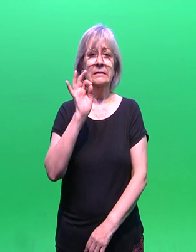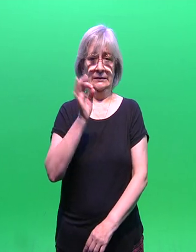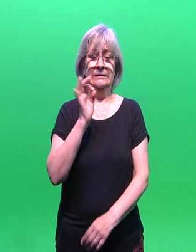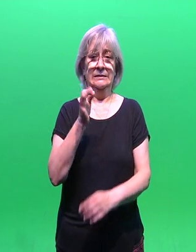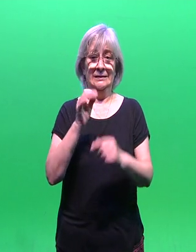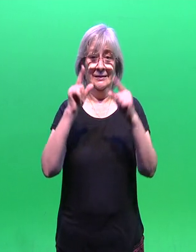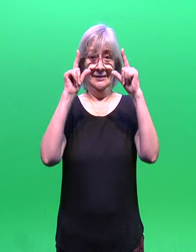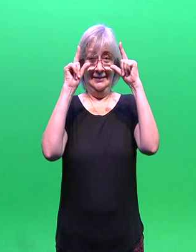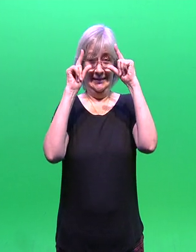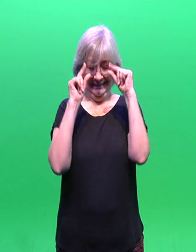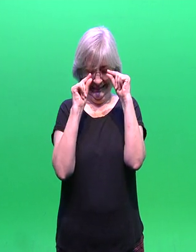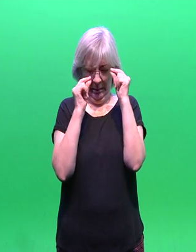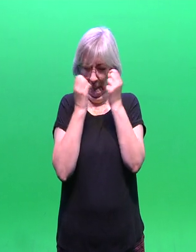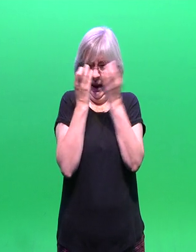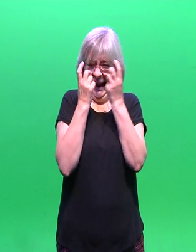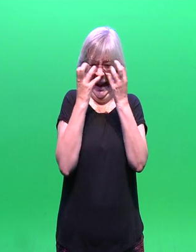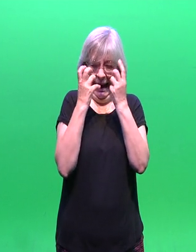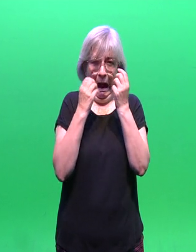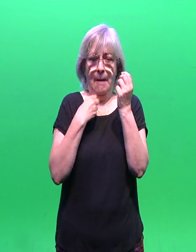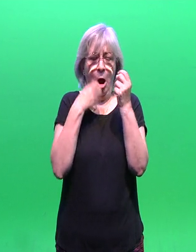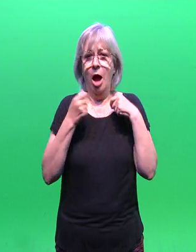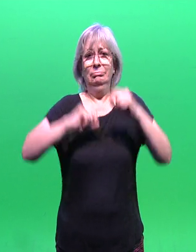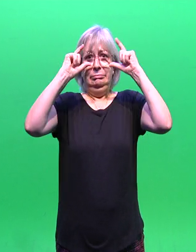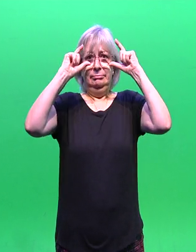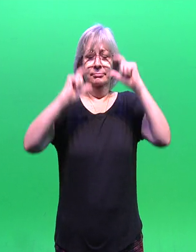Sí, quan tanco els ulls em piquen molt, quan els obro estic millor.